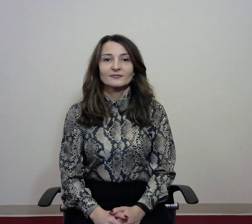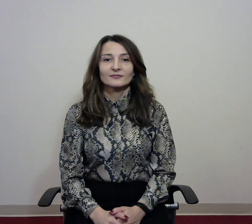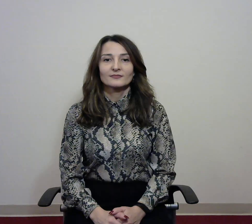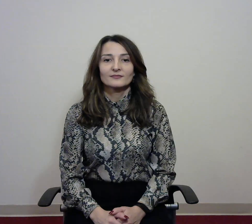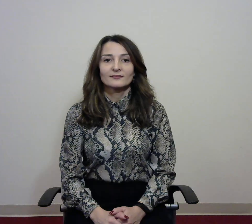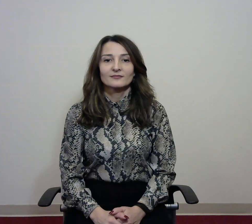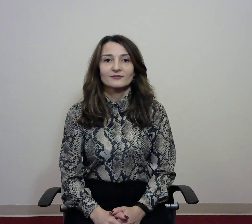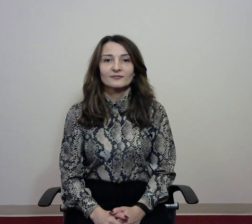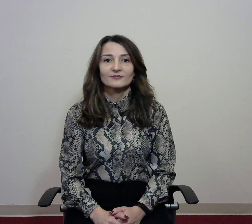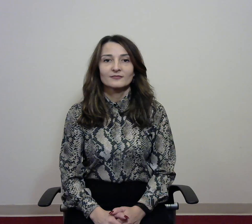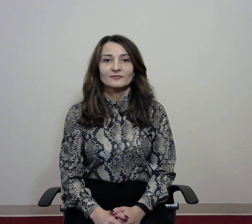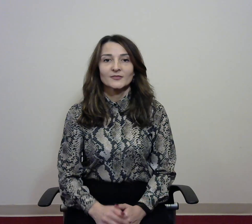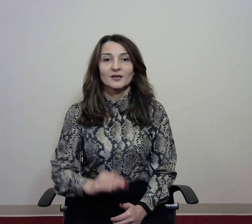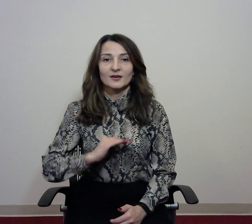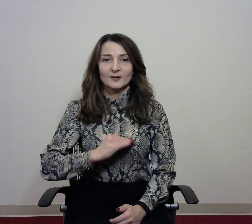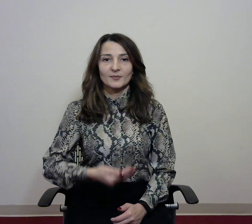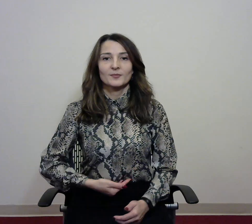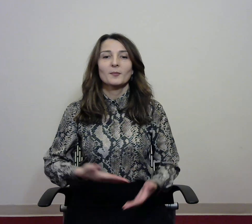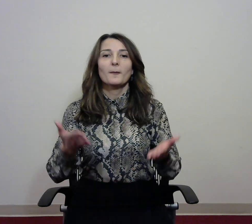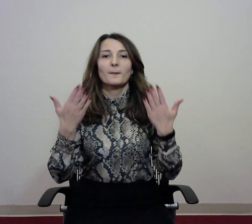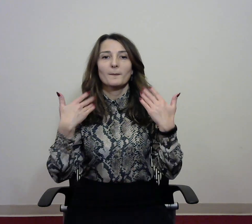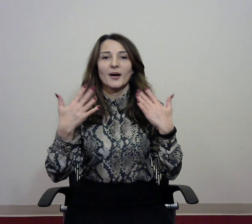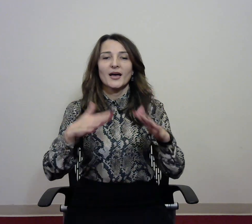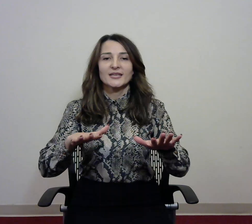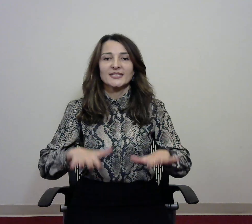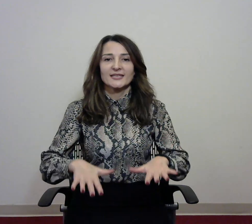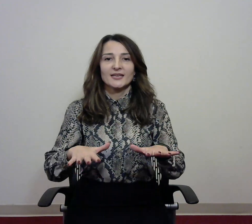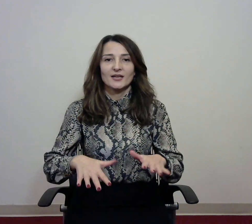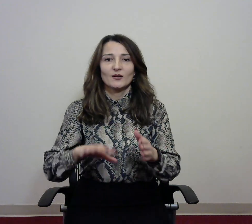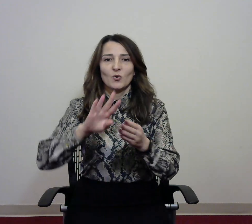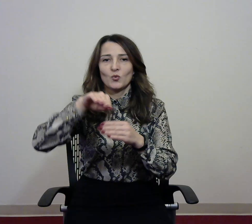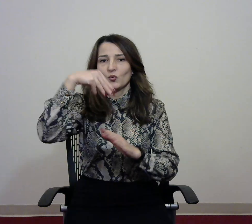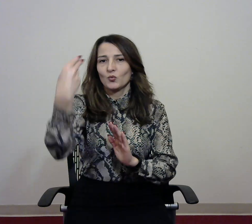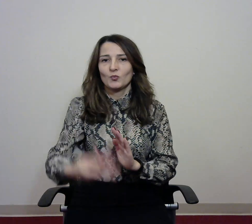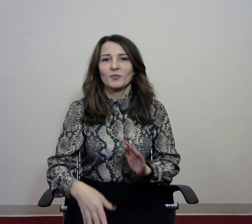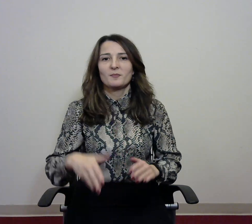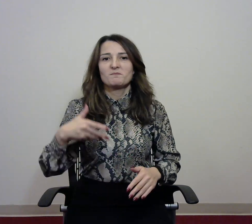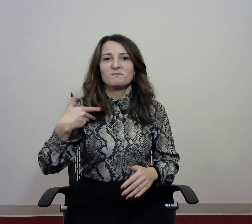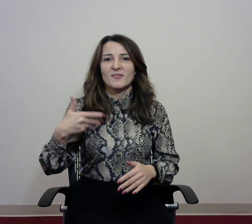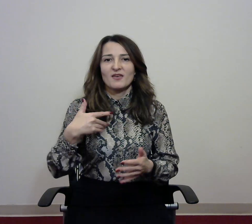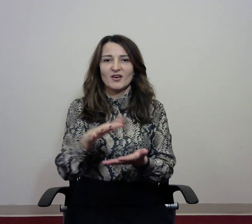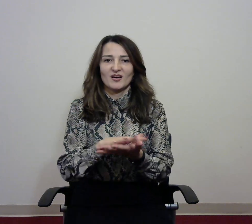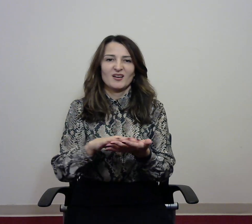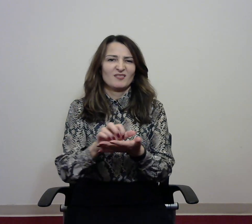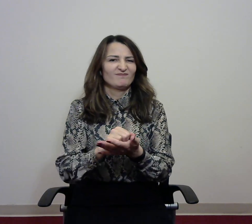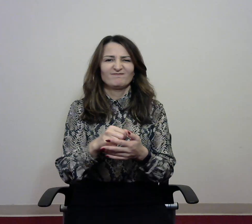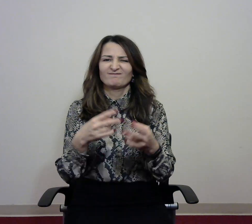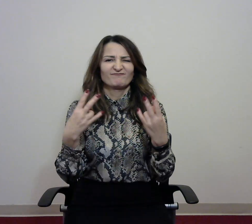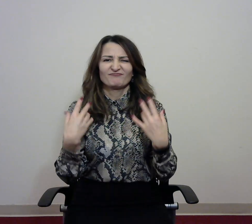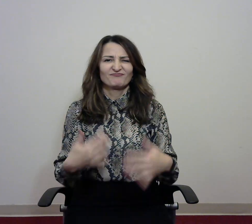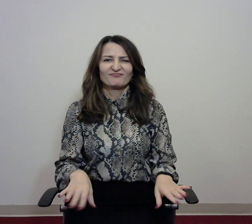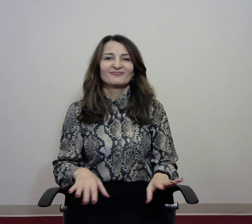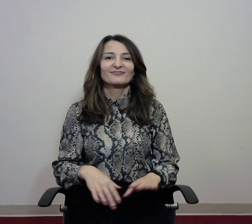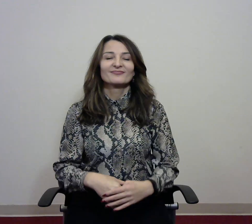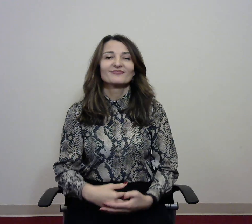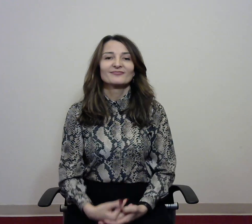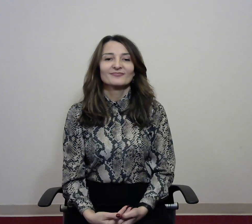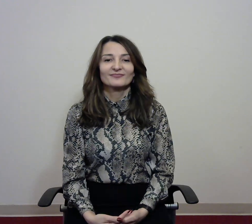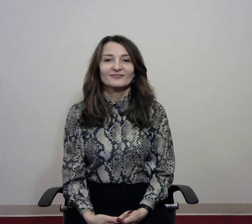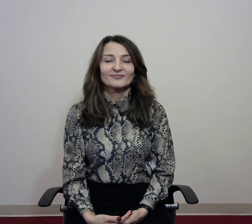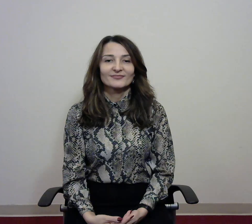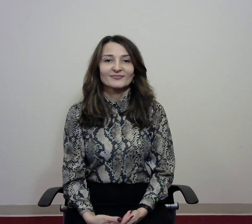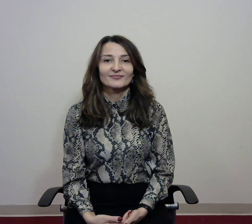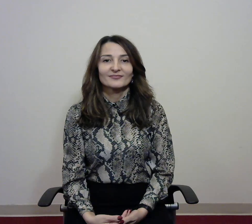Bağda yerə düşən meyvələr xarab olmuşdu